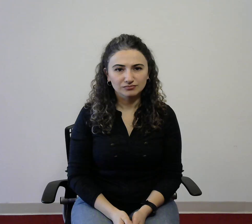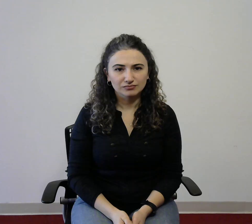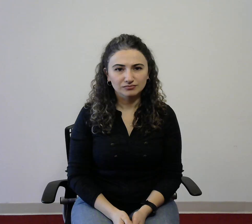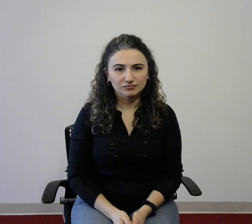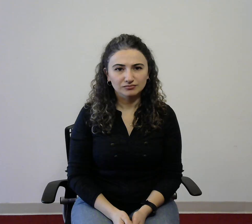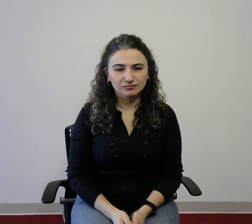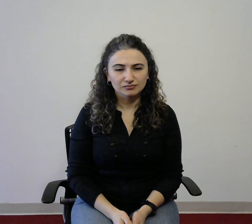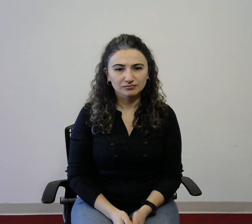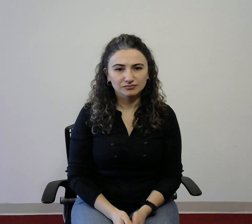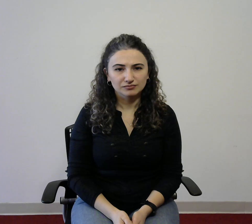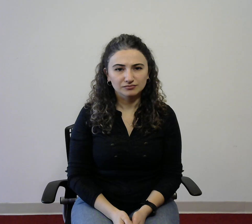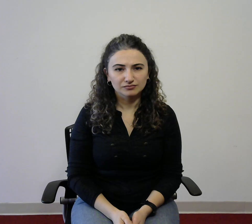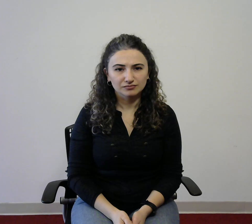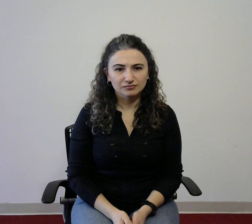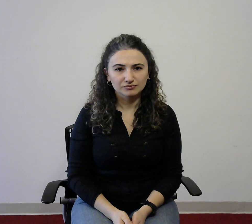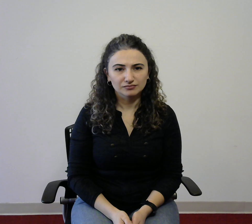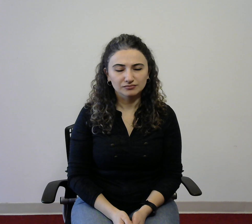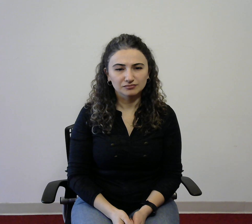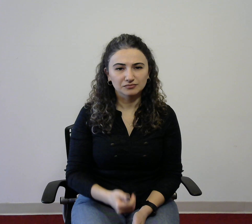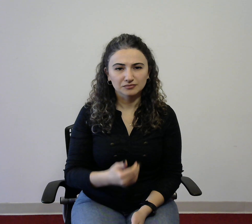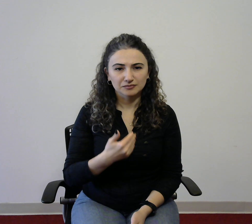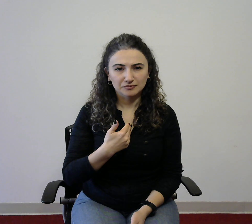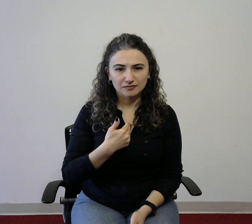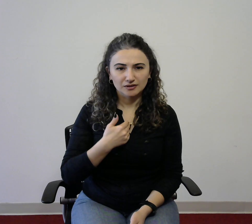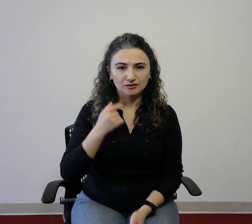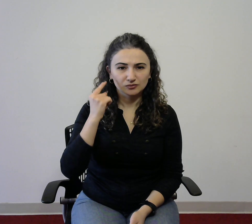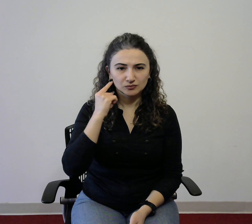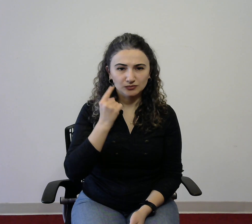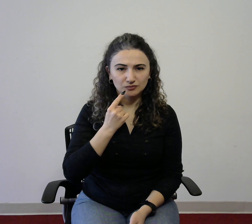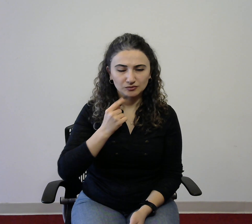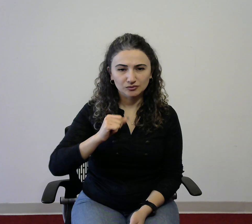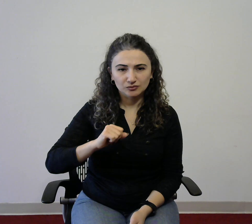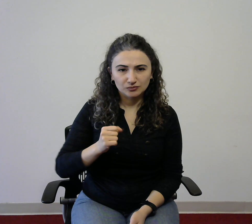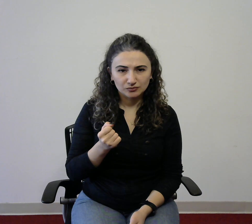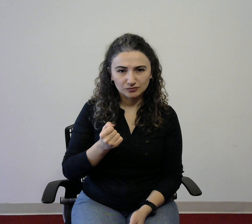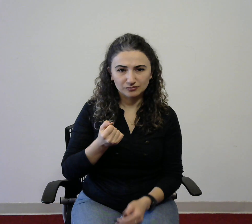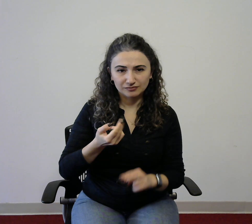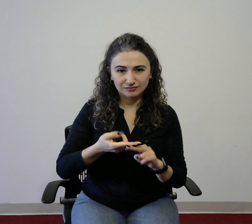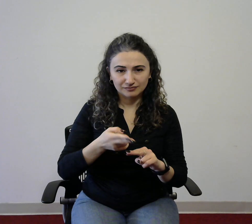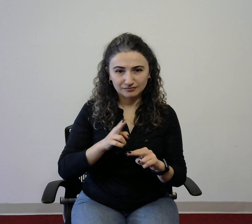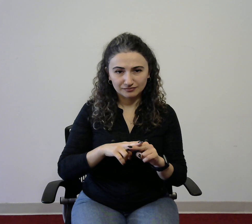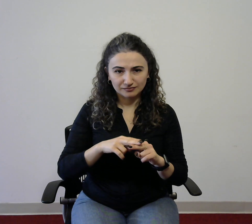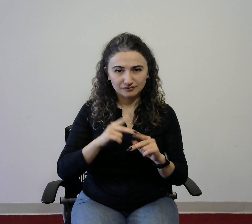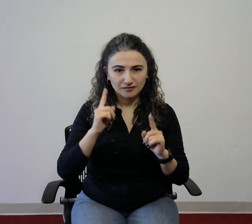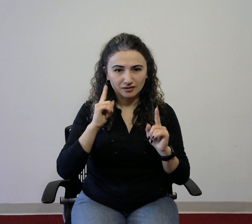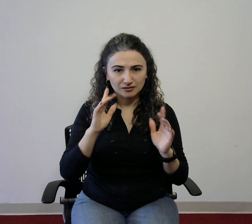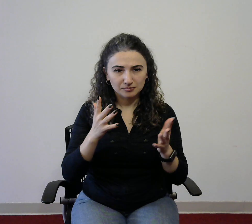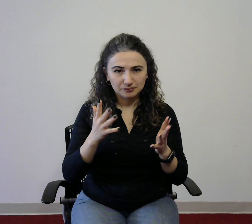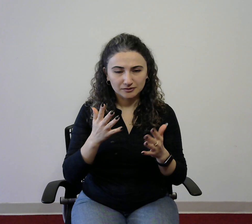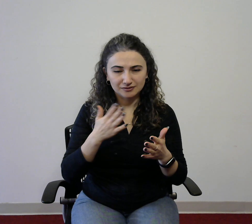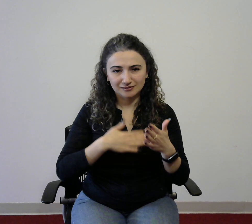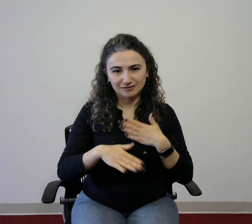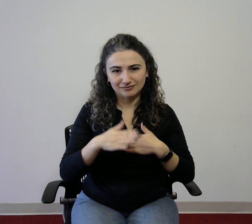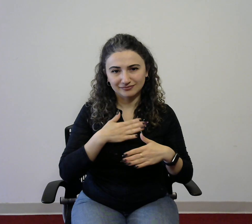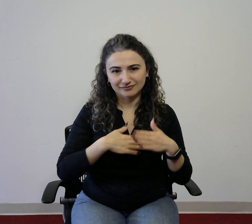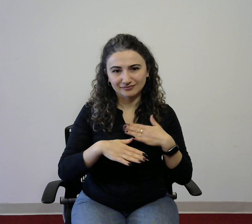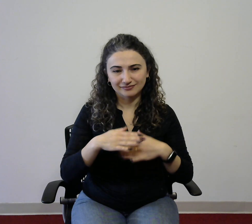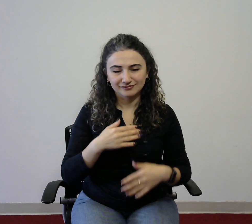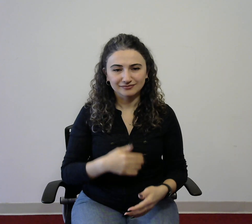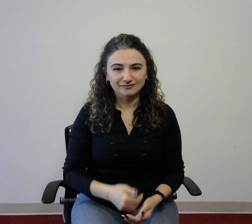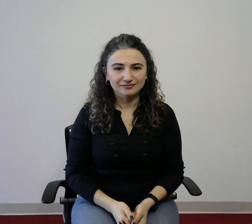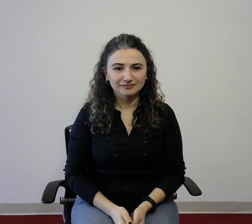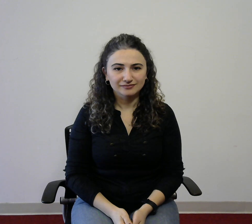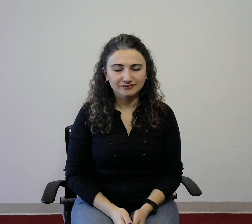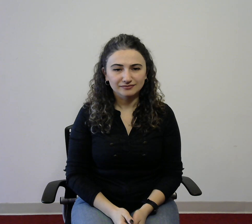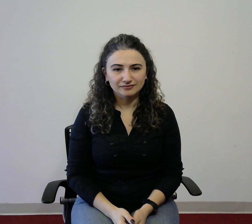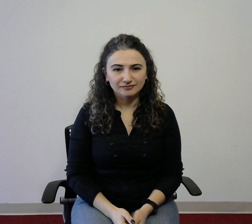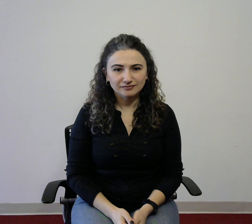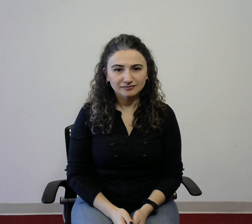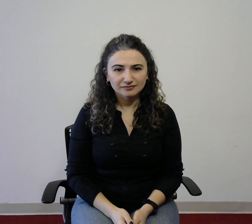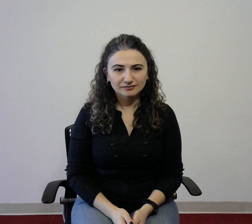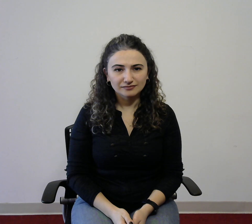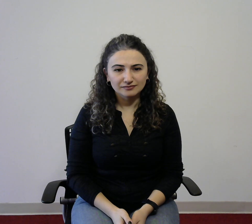Mənim eşitmə məhdudiyyətli dostlarım bu xəbərə sevinəcək